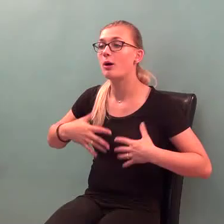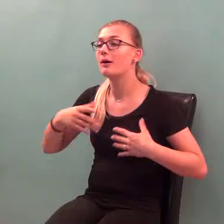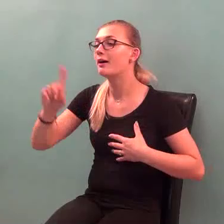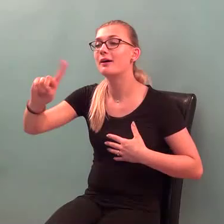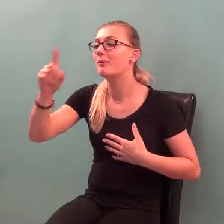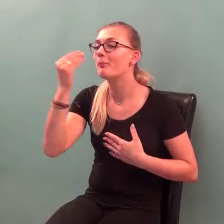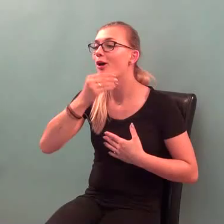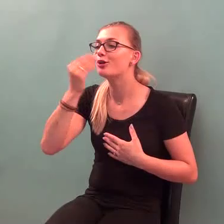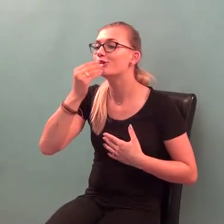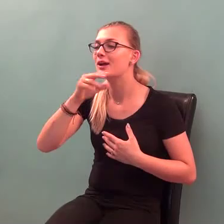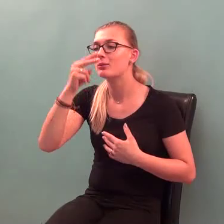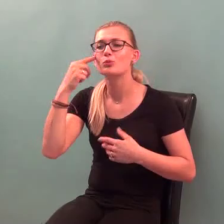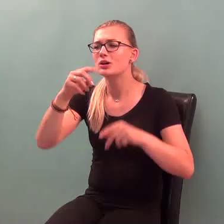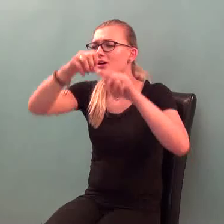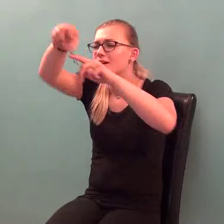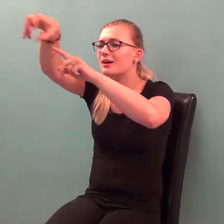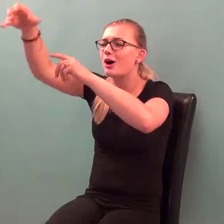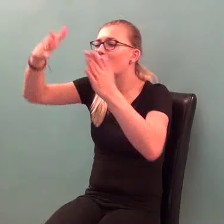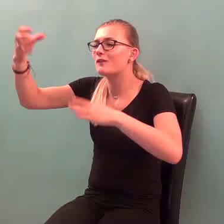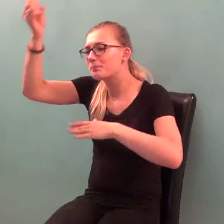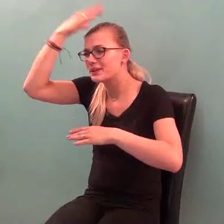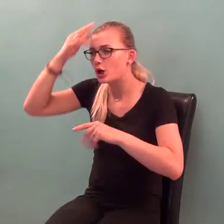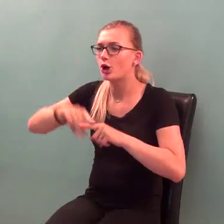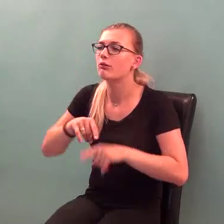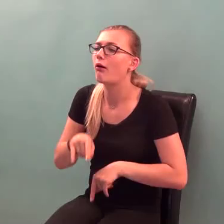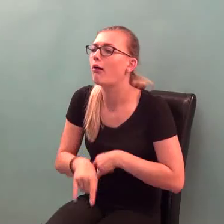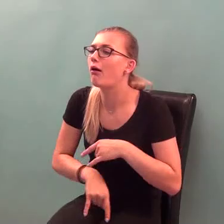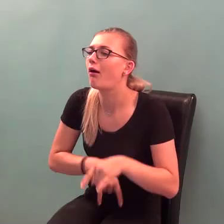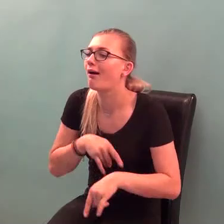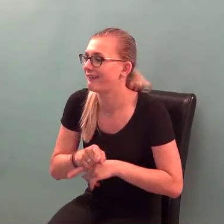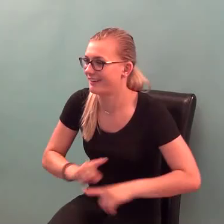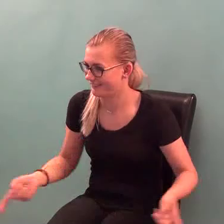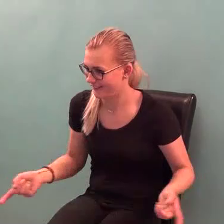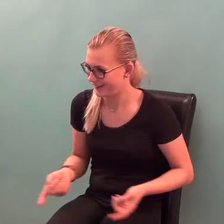Mówię o tym, że jak nad morzem na plaży są stojaki prysznicowe i konie mogą tędy przechodzić i chcieć się wykąpać, a tak nie wolno.